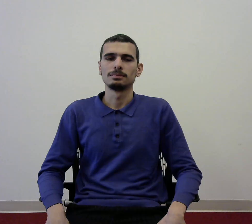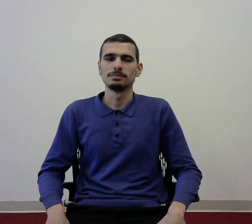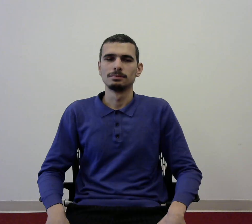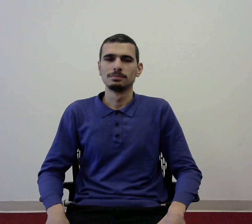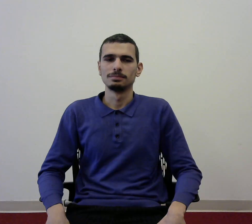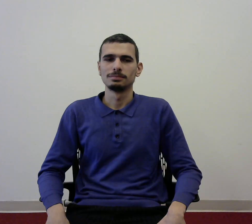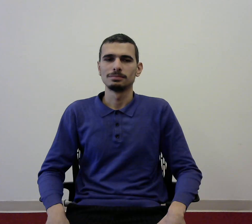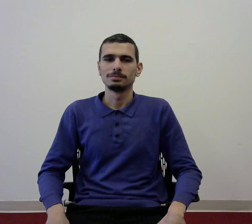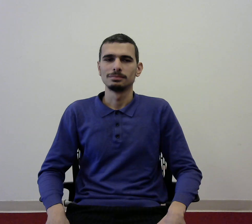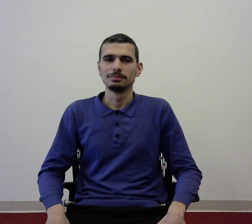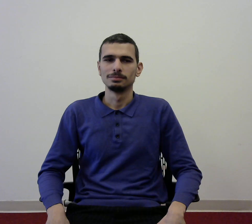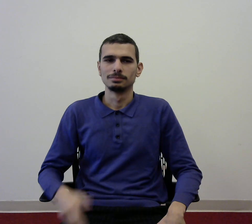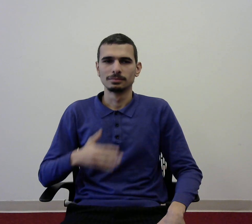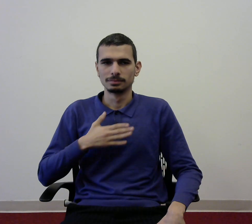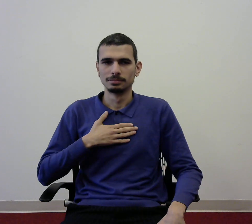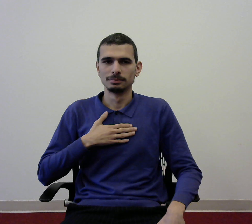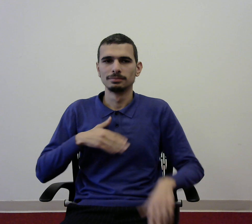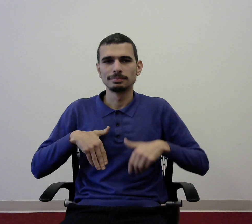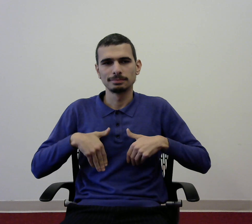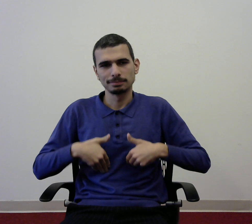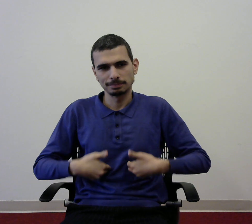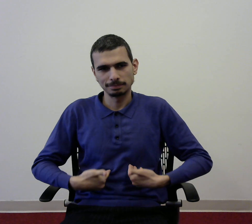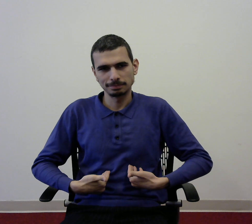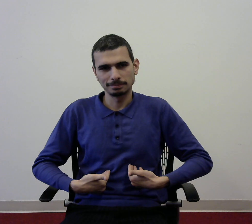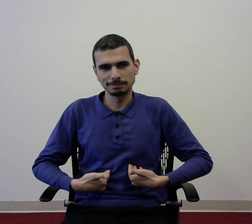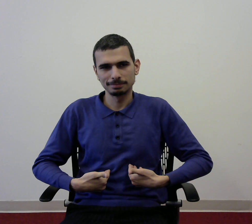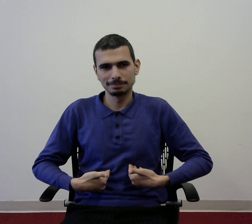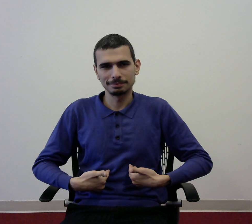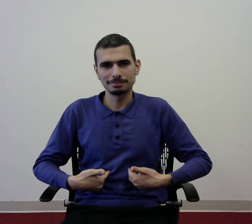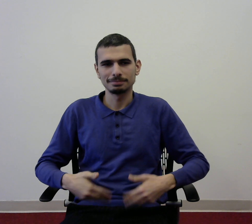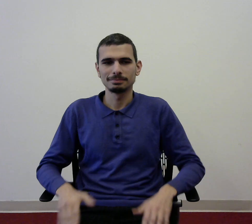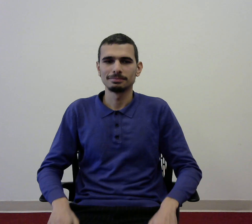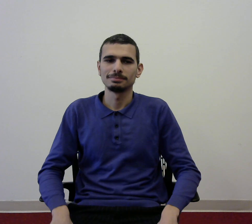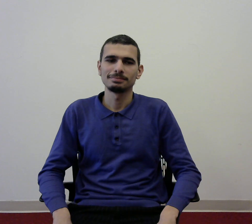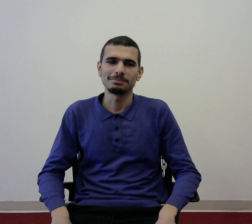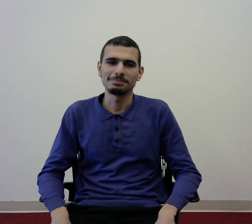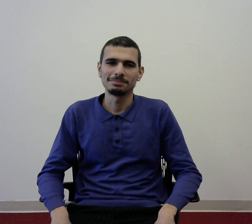Mən acmışam